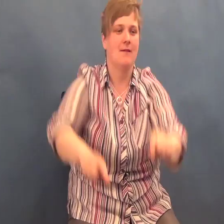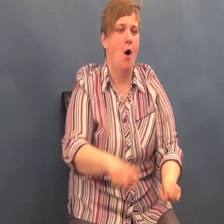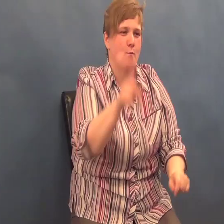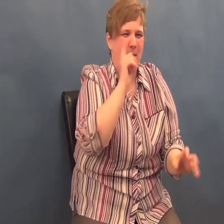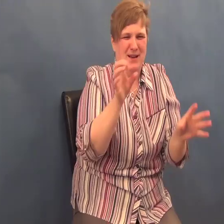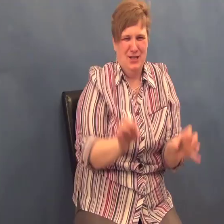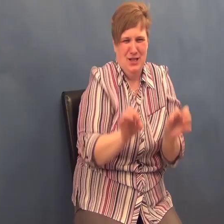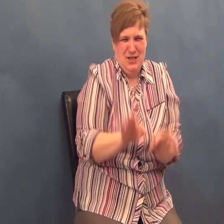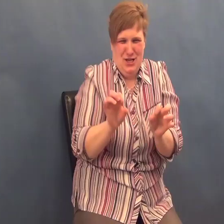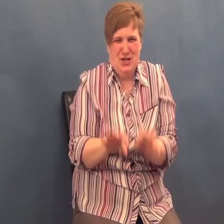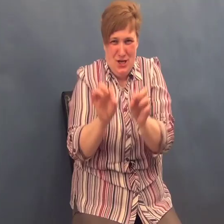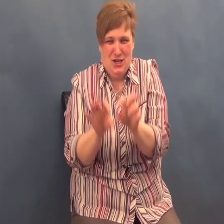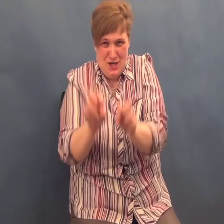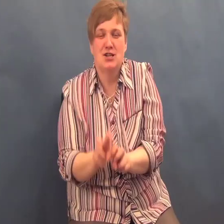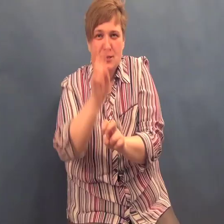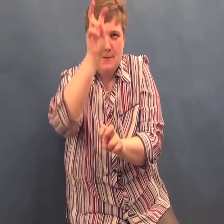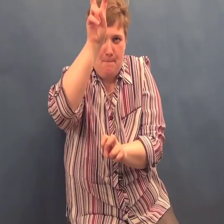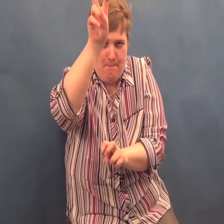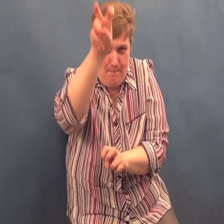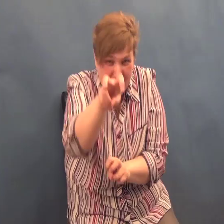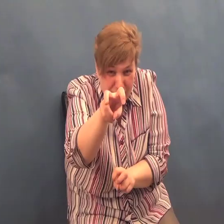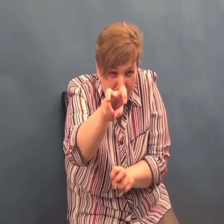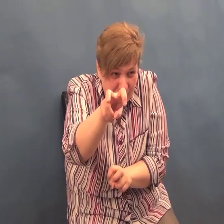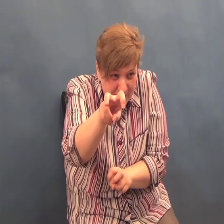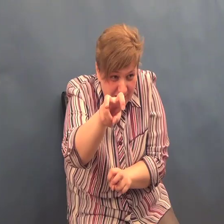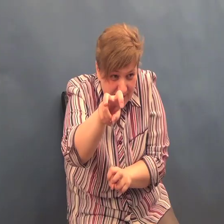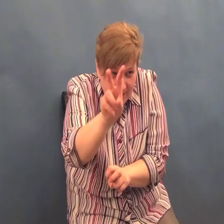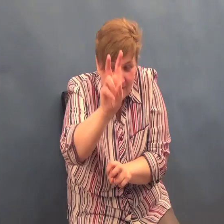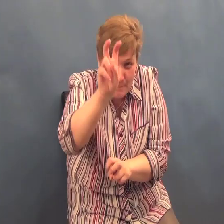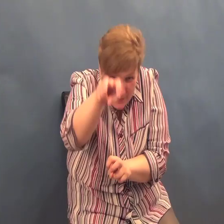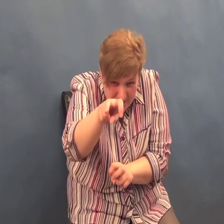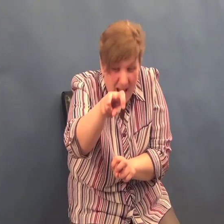Chłopiec biegał, wbiegł na górkę, a potem prosto na te rogi.